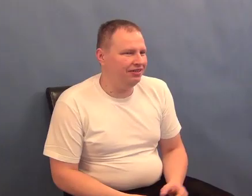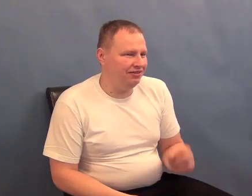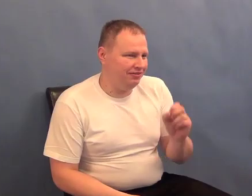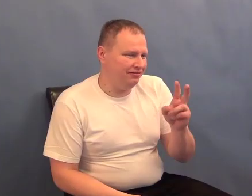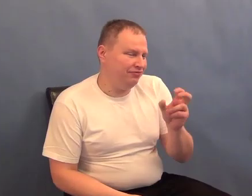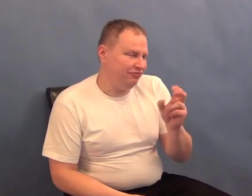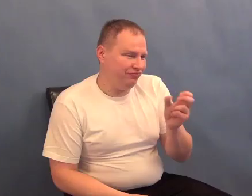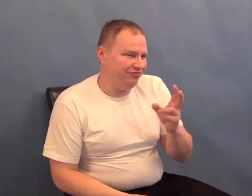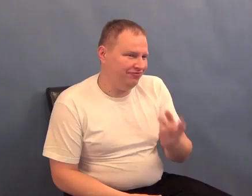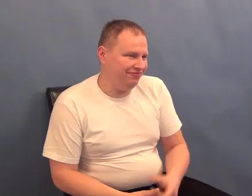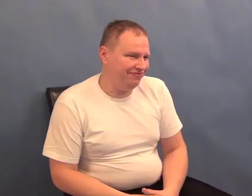Tak.